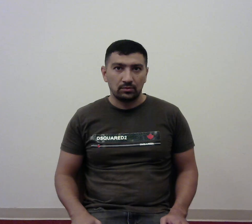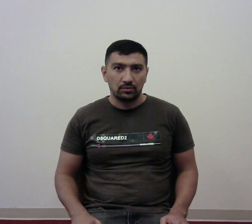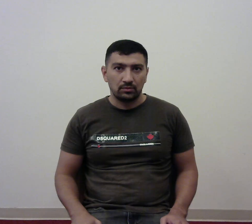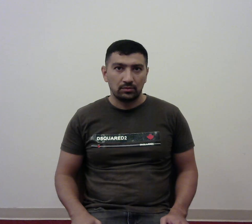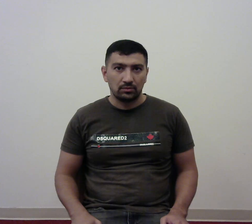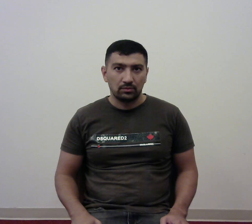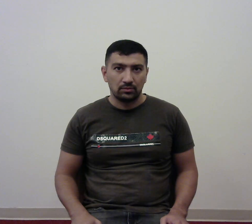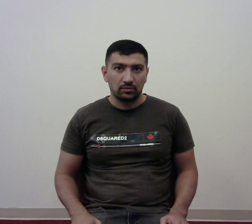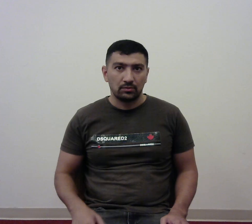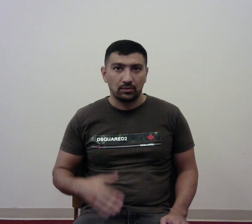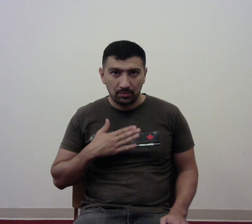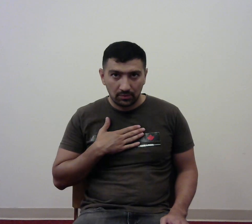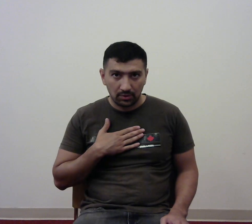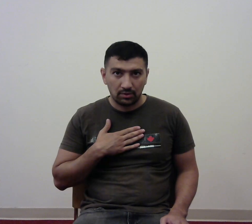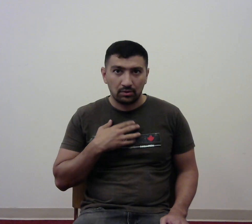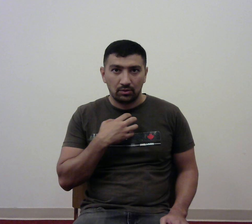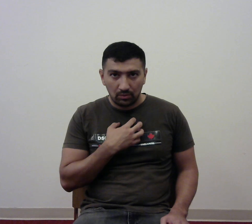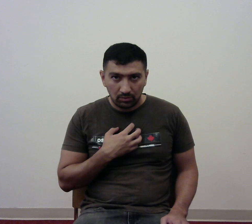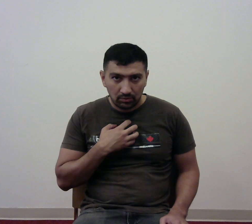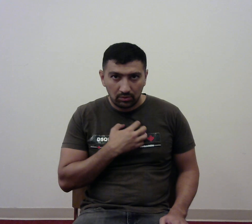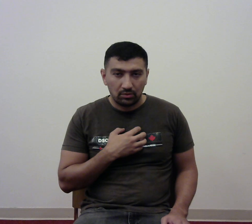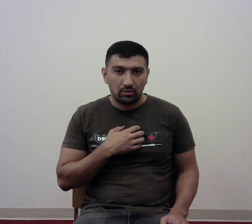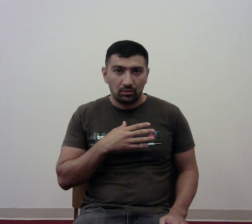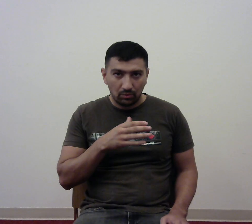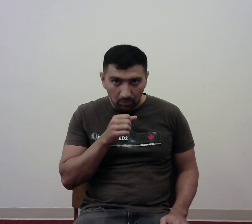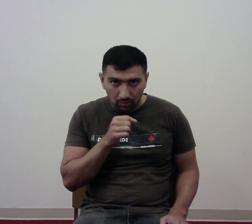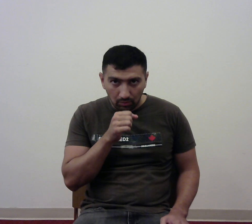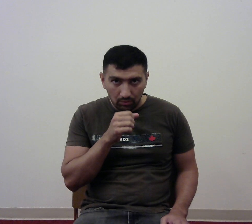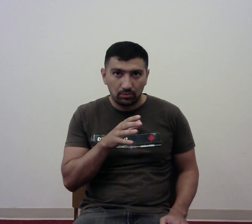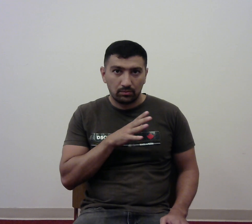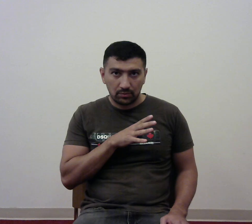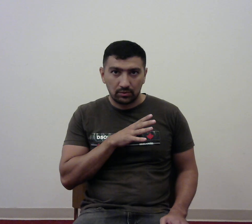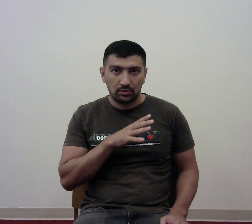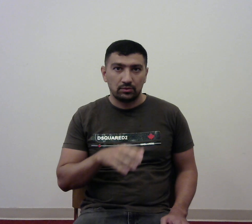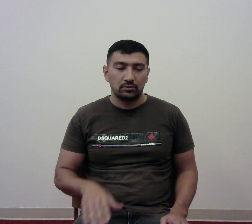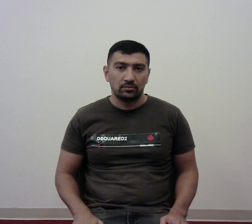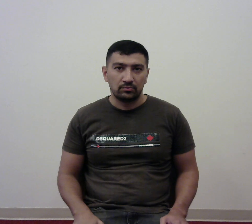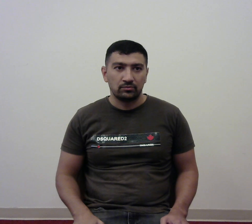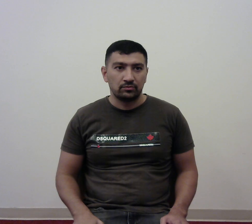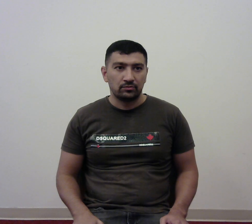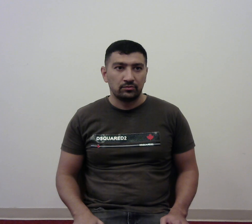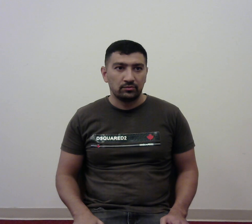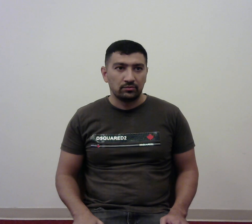Mən zökəm olmuşam